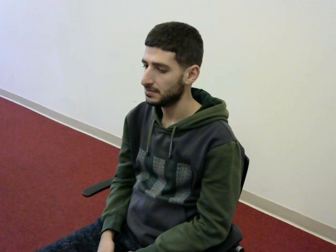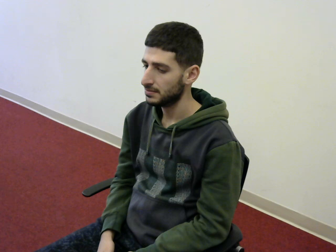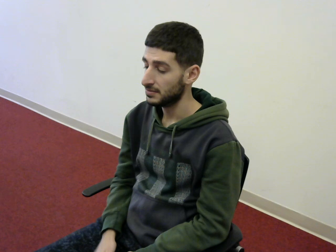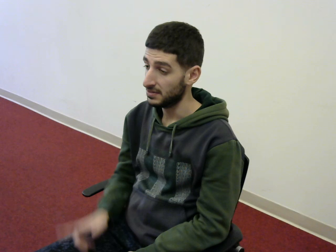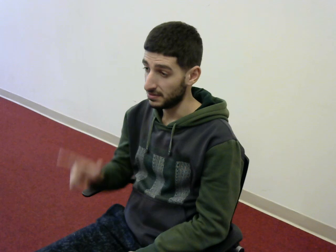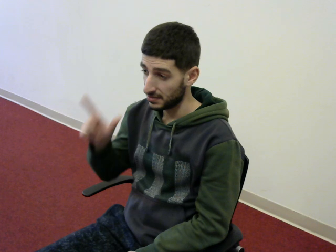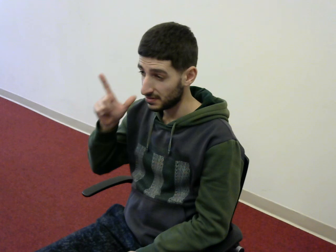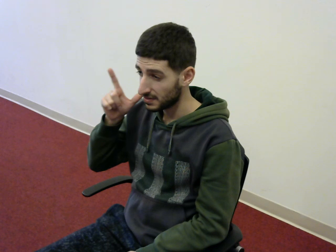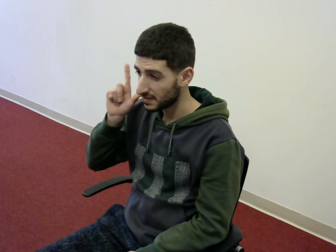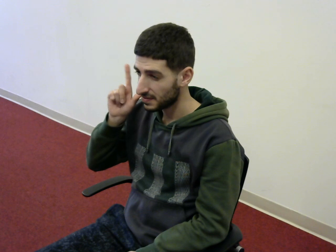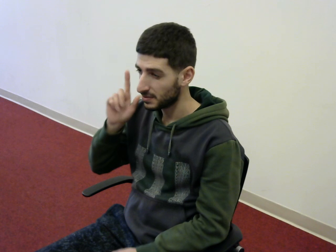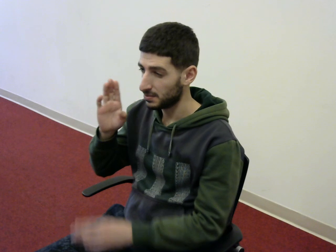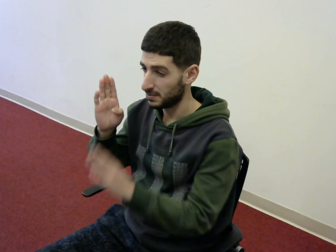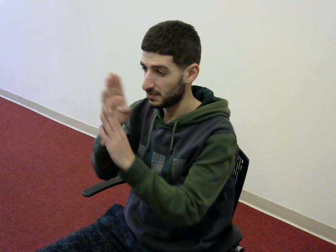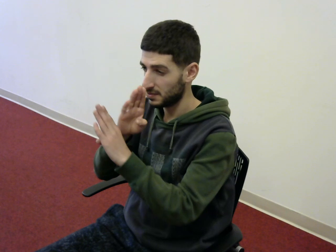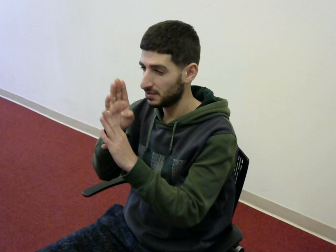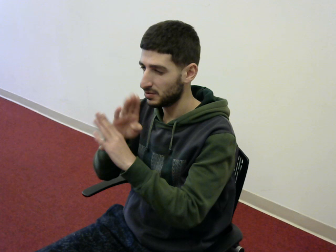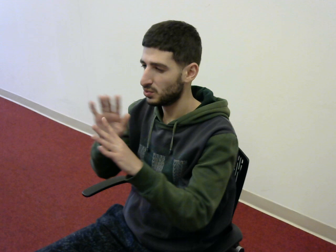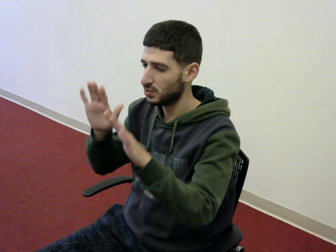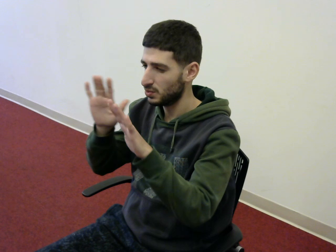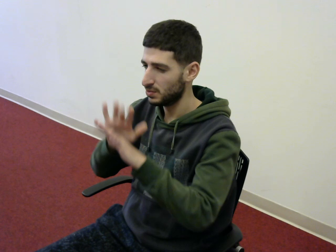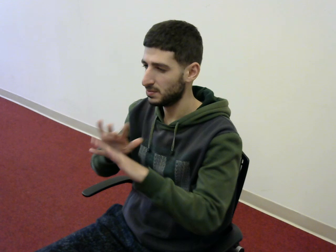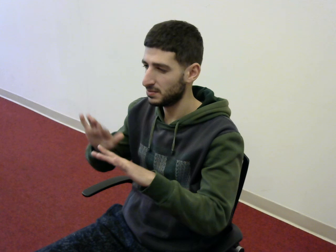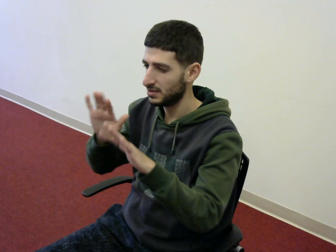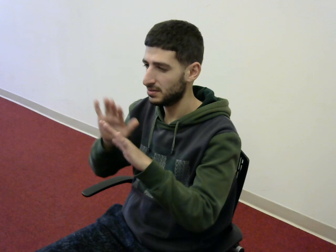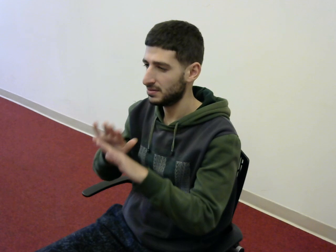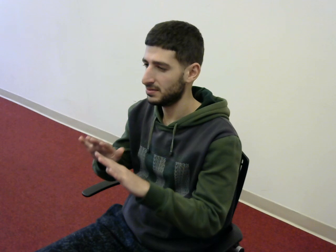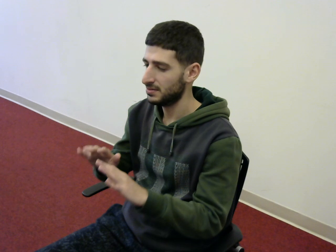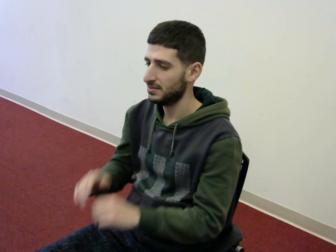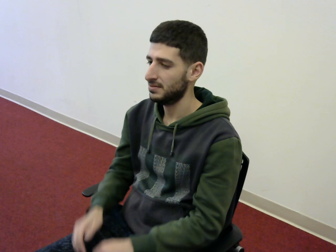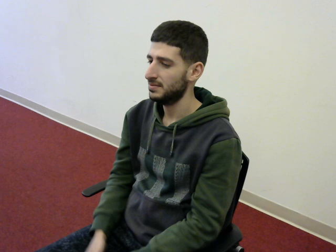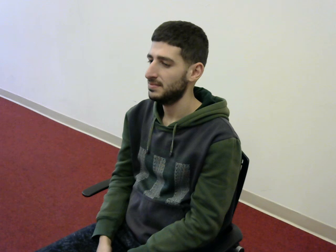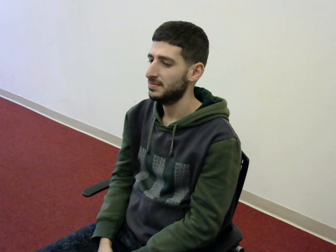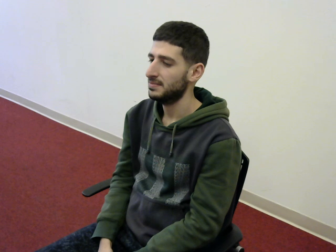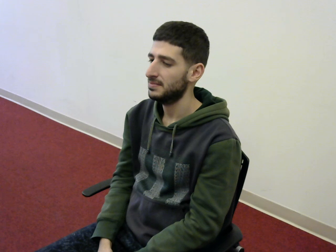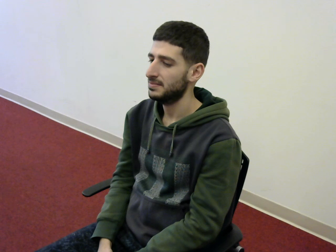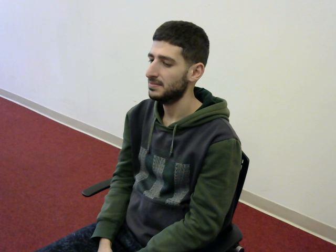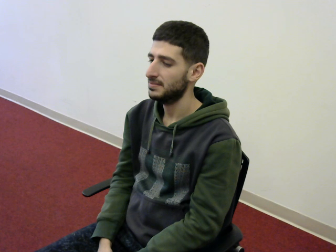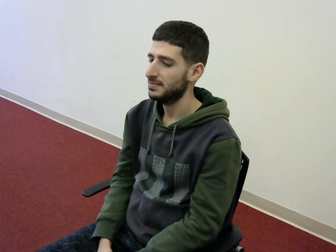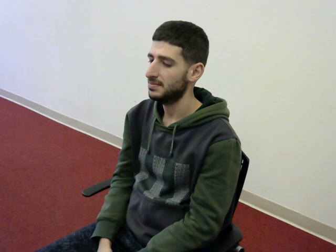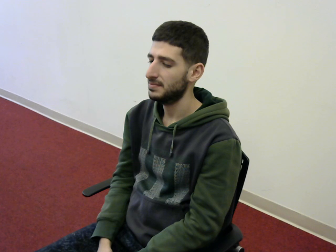Srağagün hava dumanlı idi